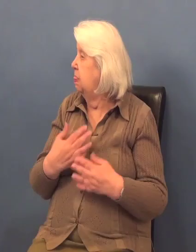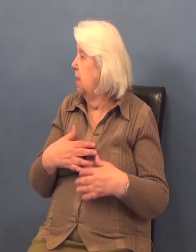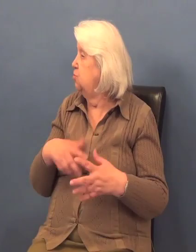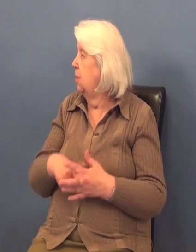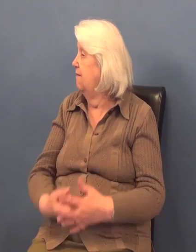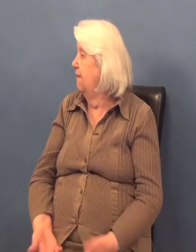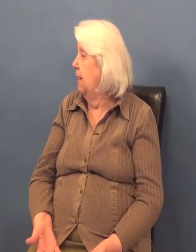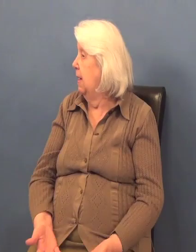Dziurawa wanna?